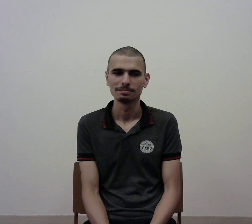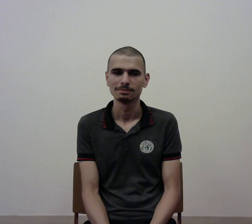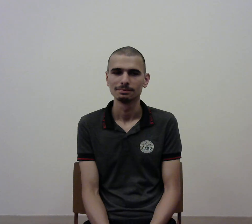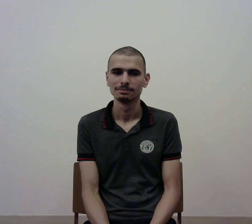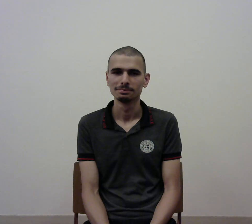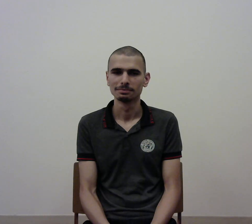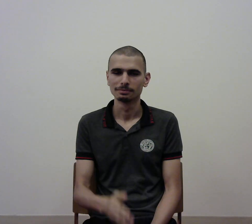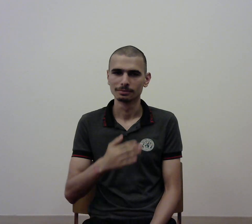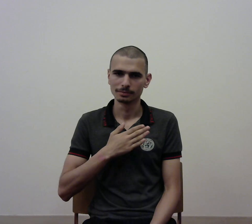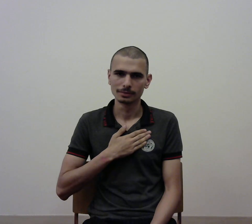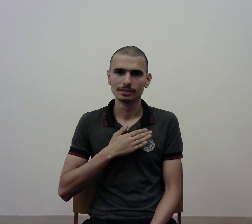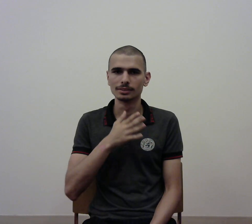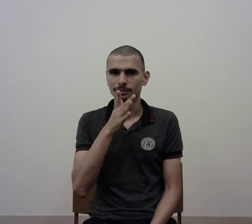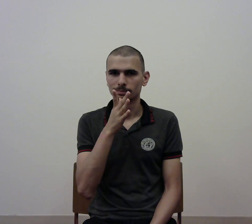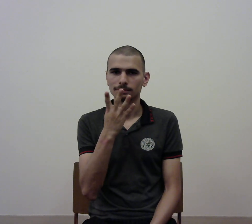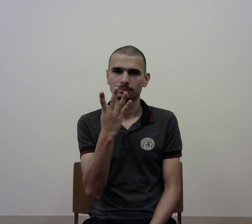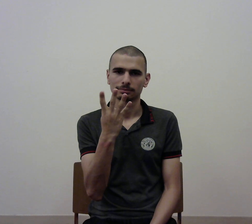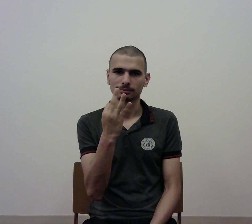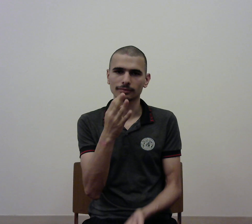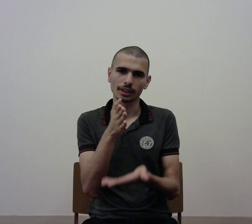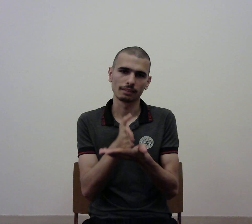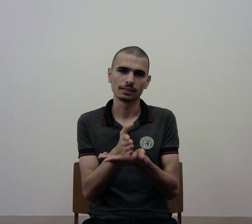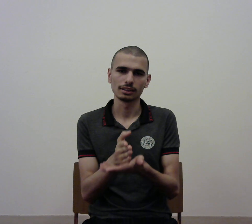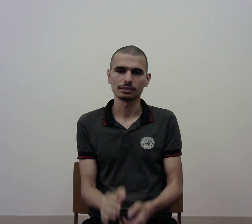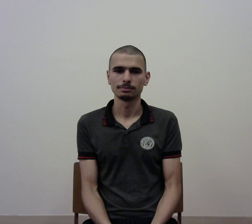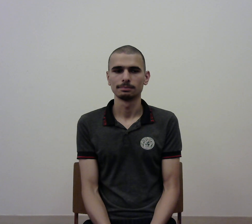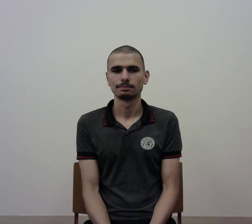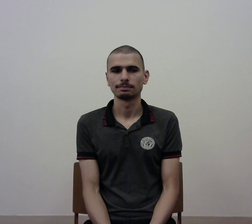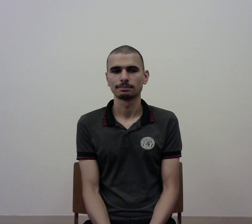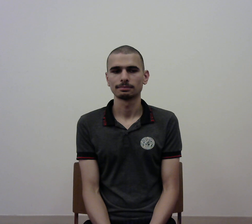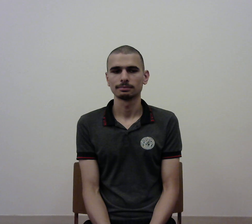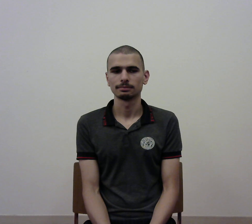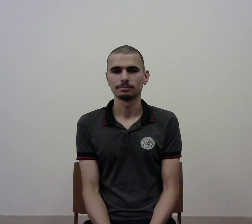Mənim 43 yaşım var